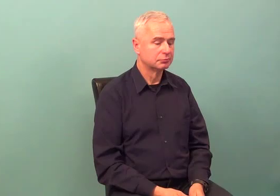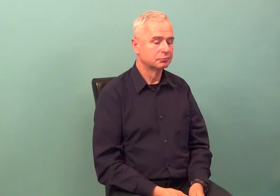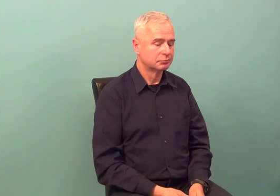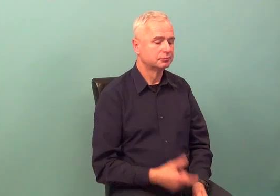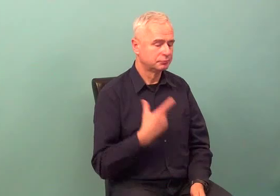Aha.